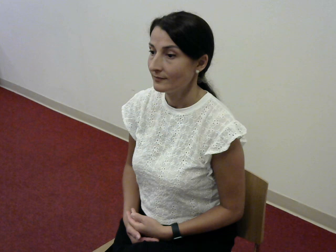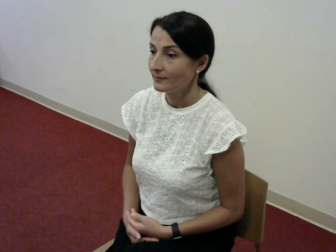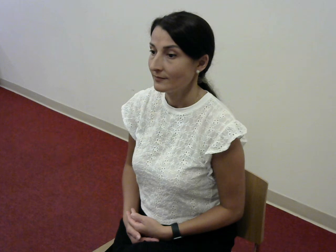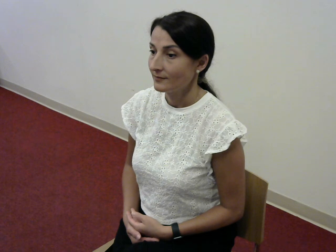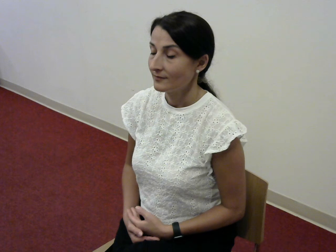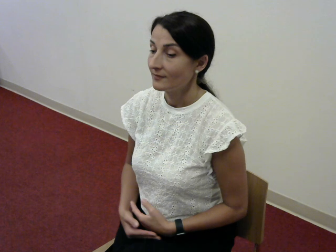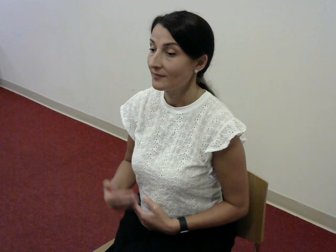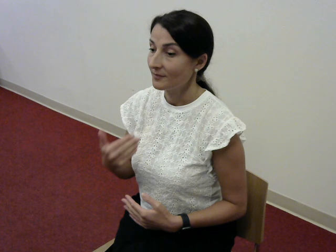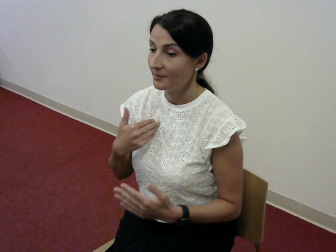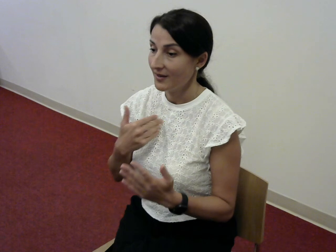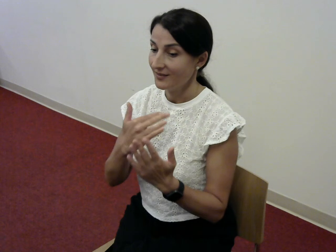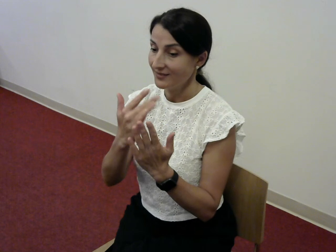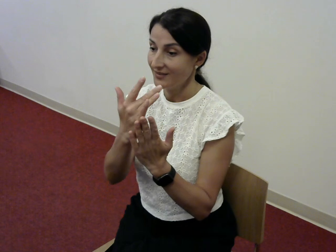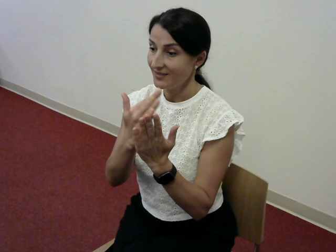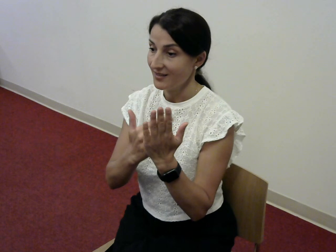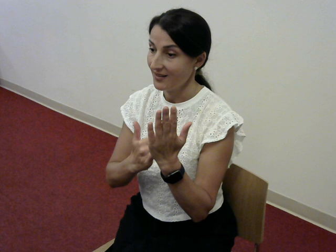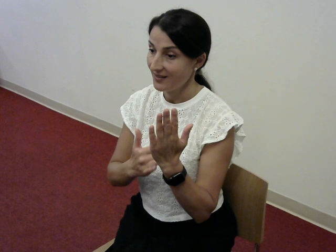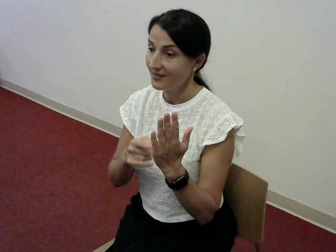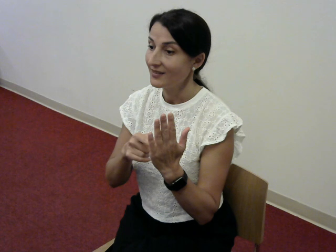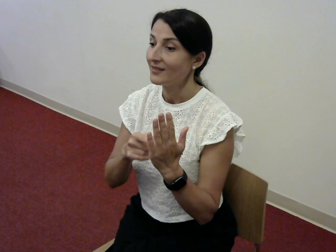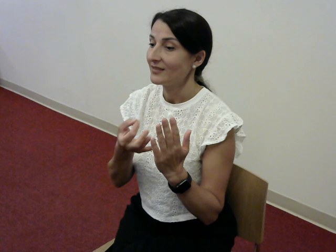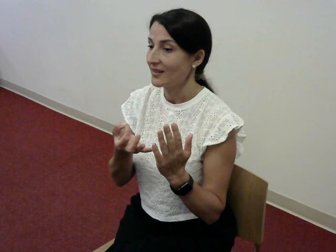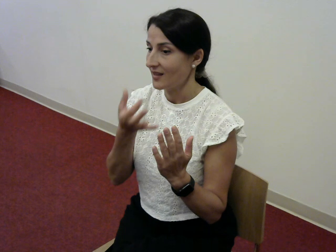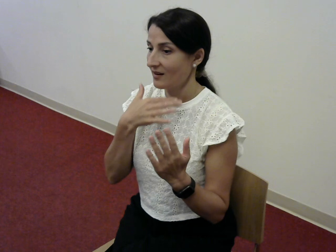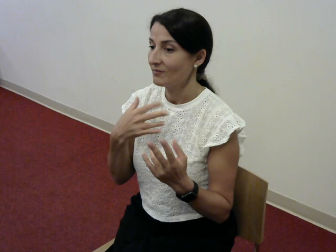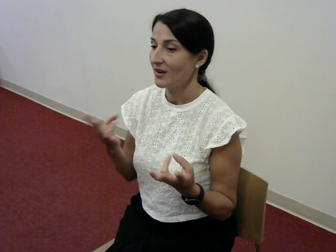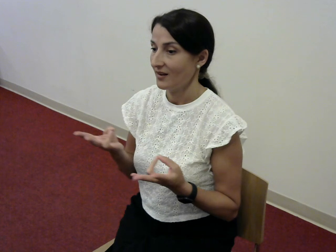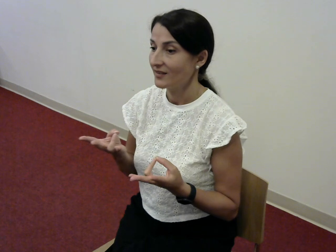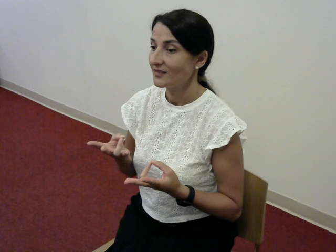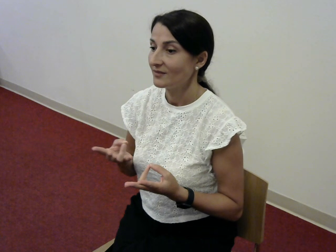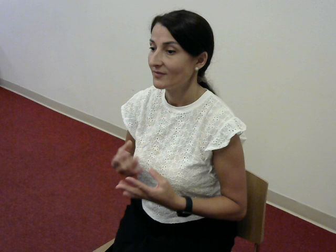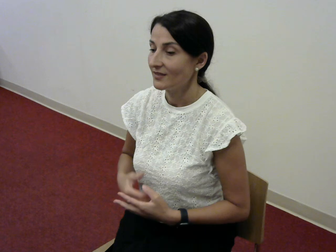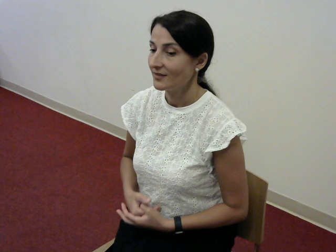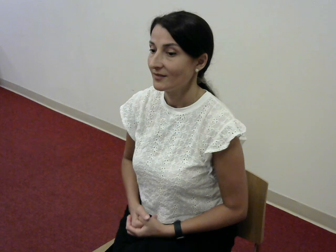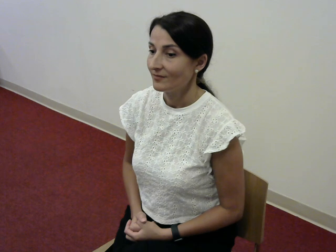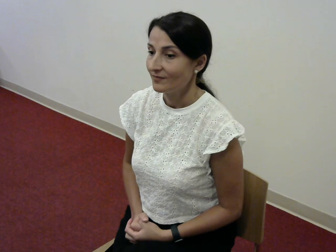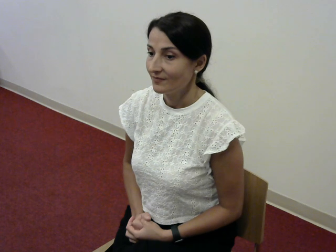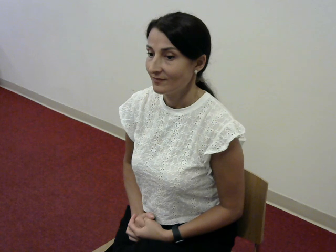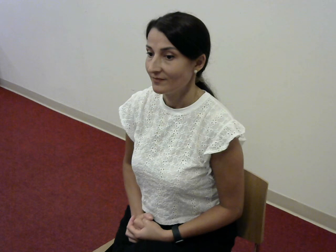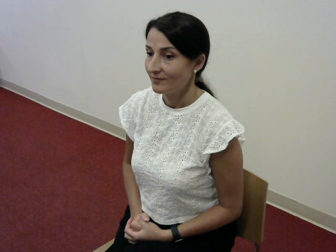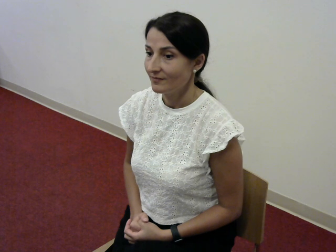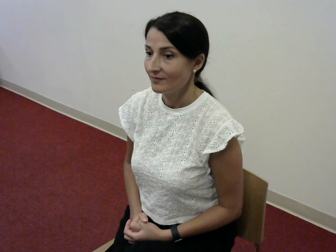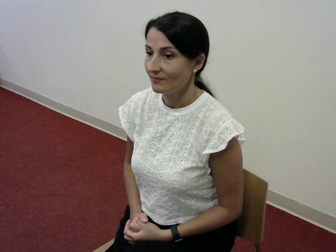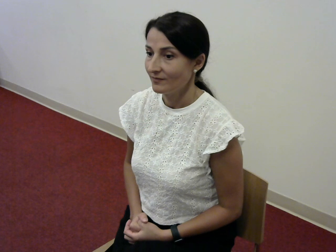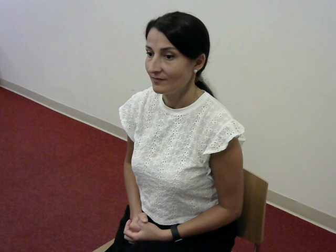Mənə siyahıdakı dərmanlar lazımdır